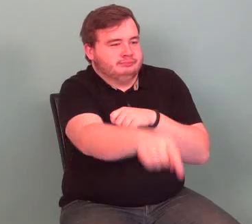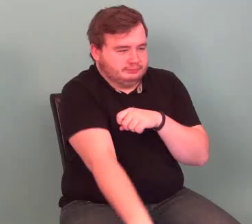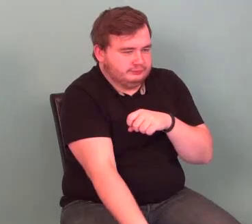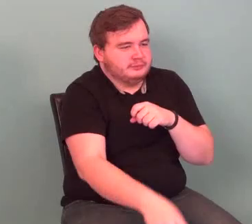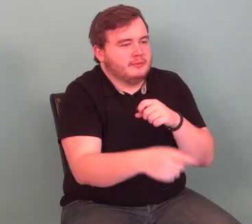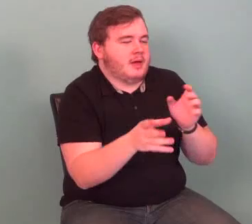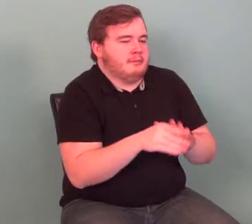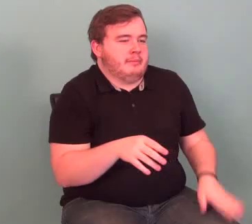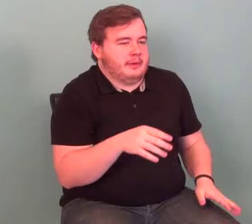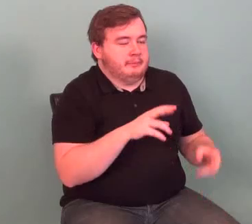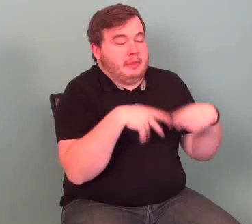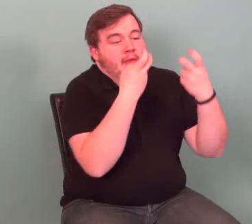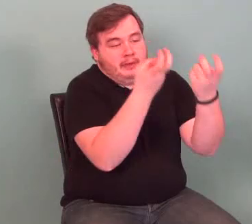Razem z psem wpadają do wody.